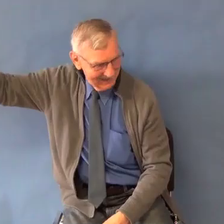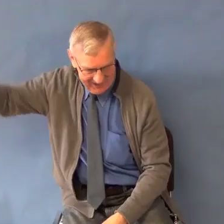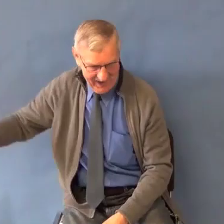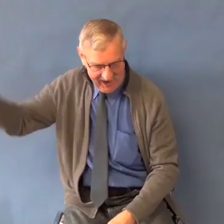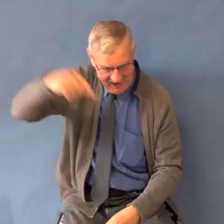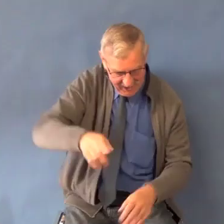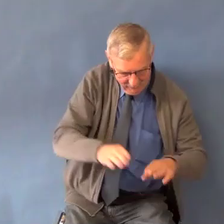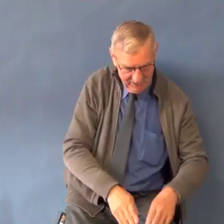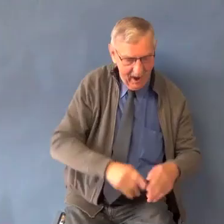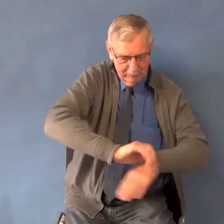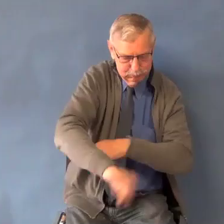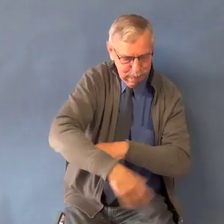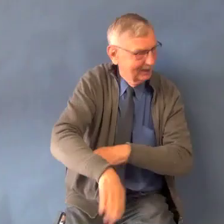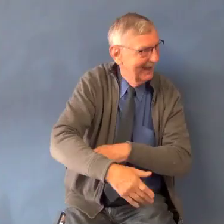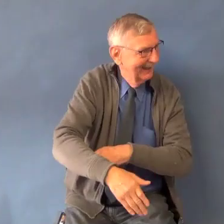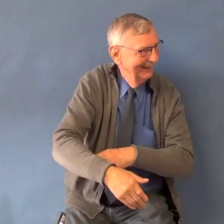Zostało puste.